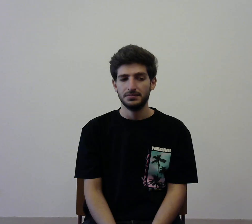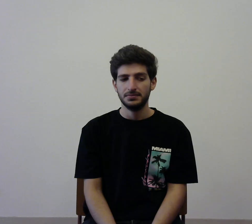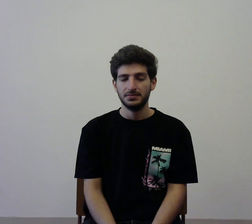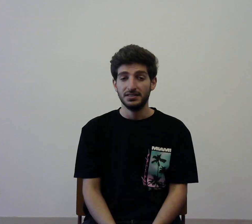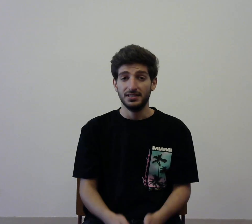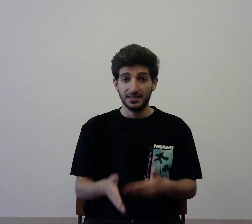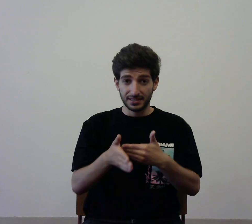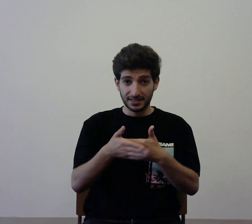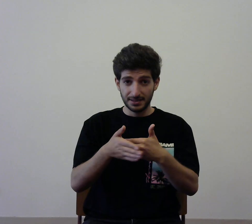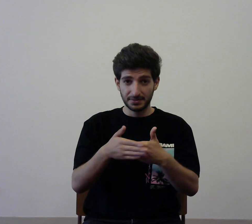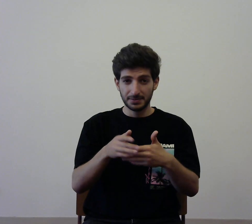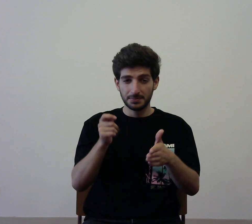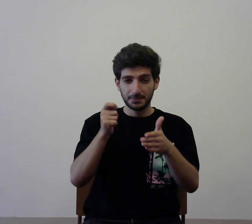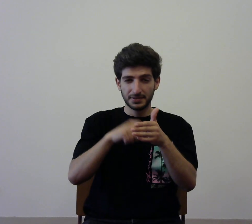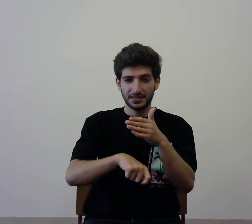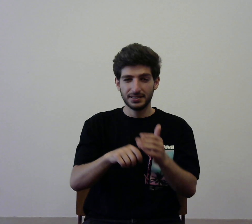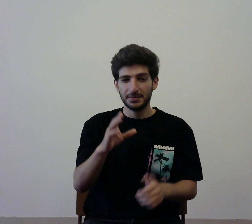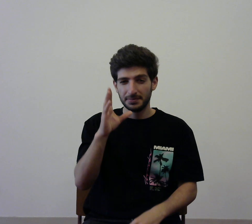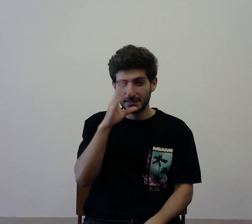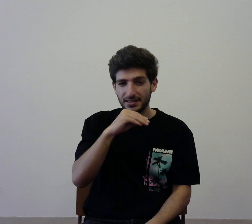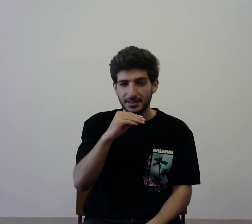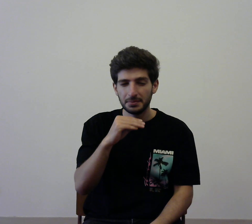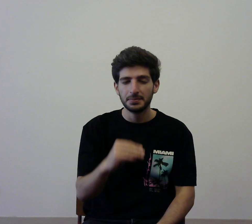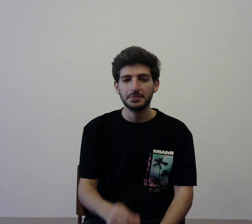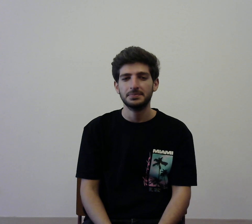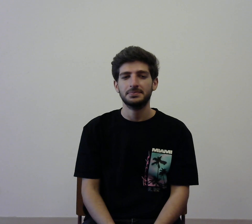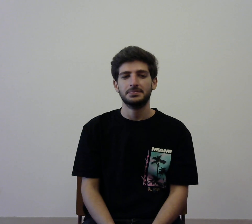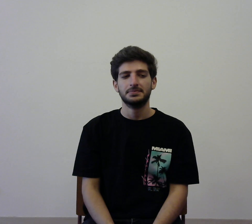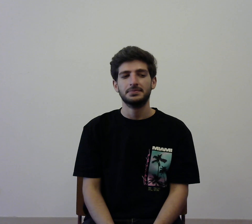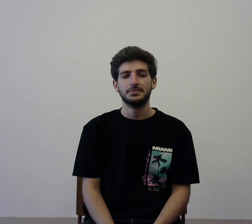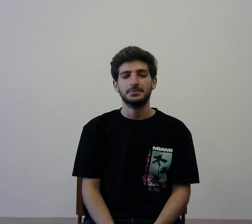Qapını bağlaya bilərsinizmi?